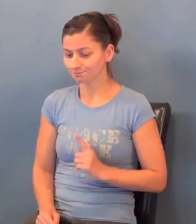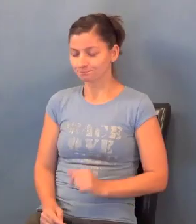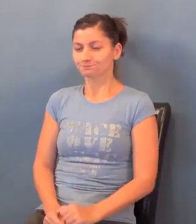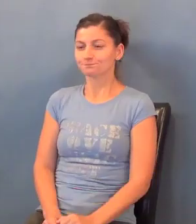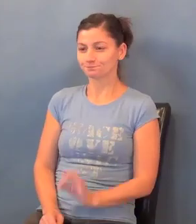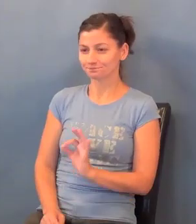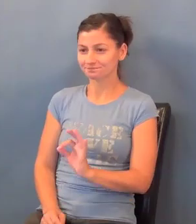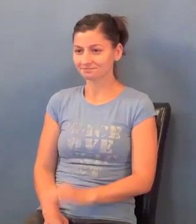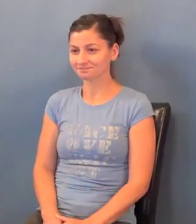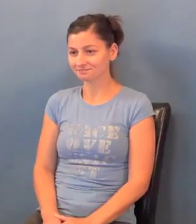Aha, dobrze.